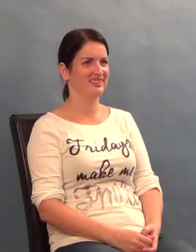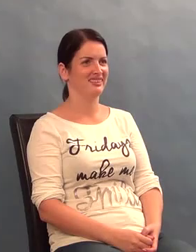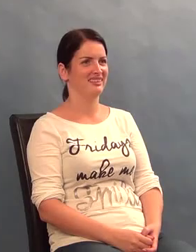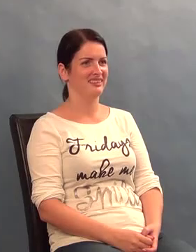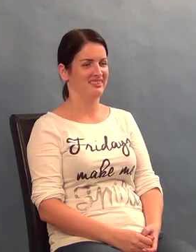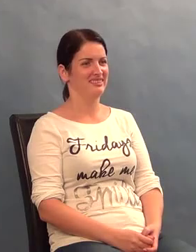Aha.